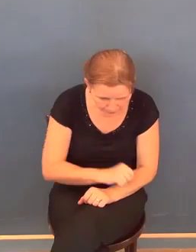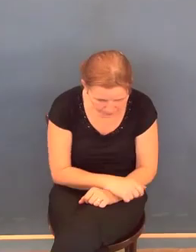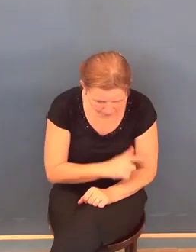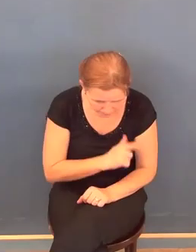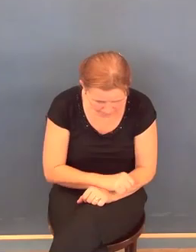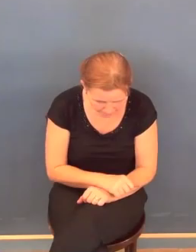Poczekaj.